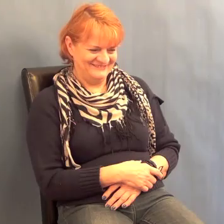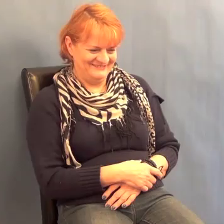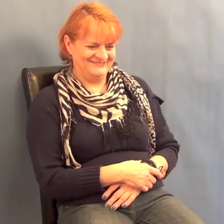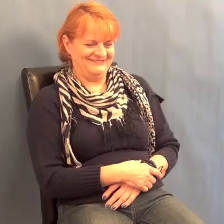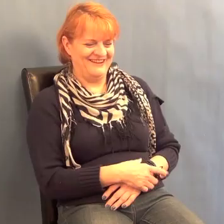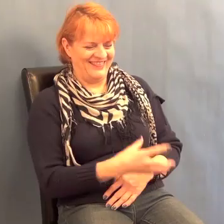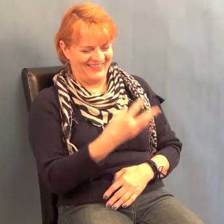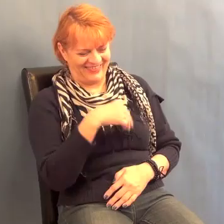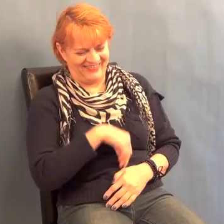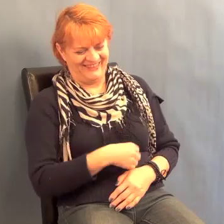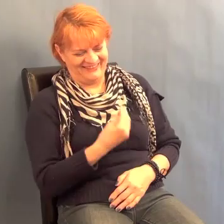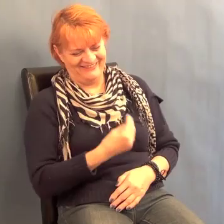Lubi jeść.